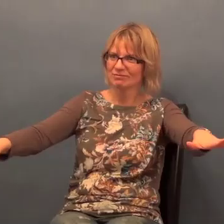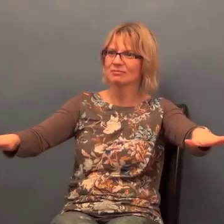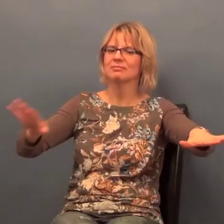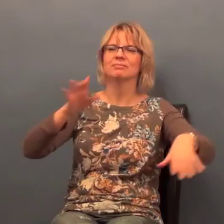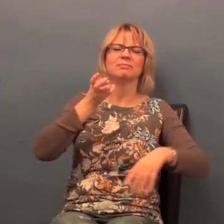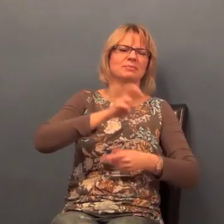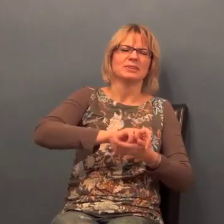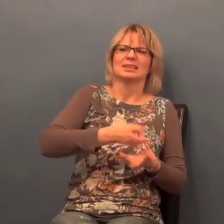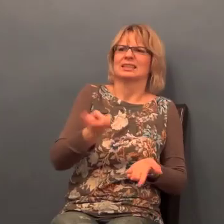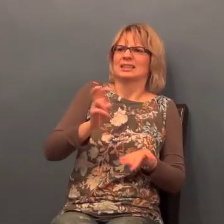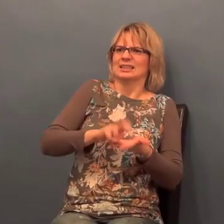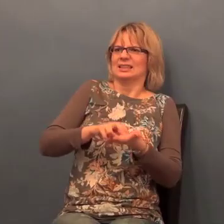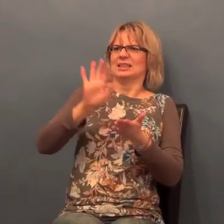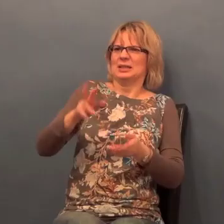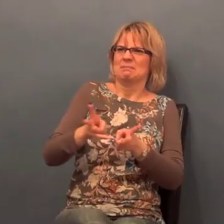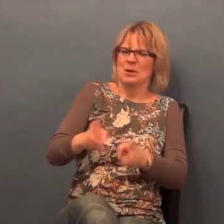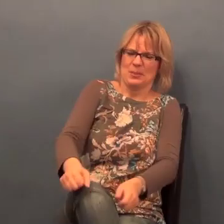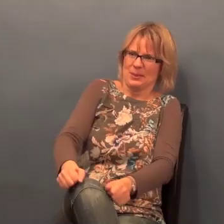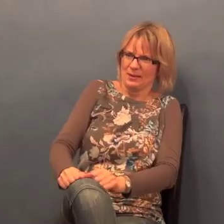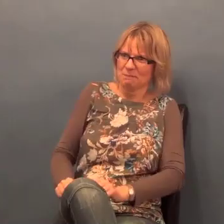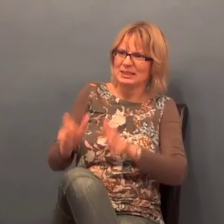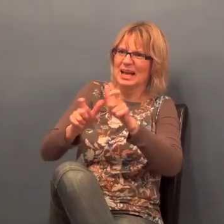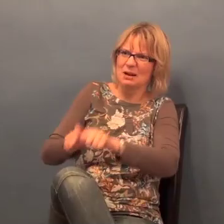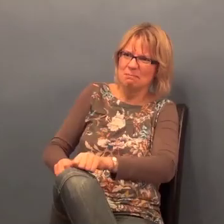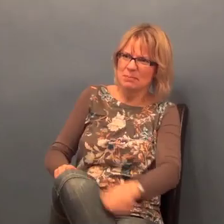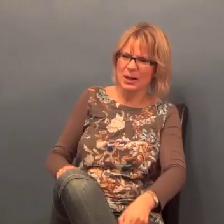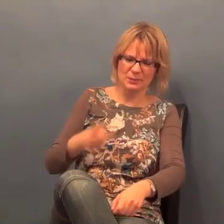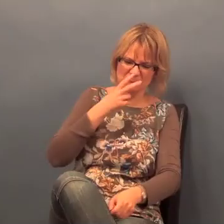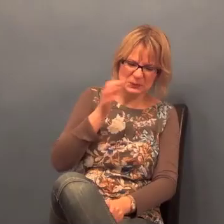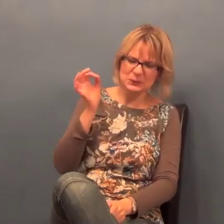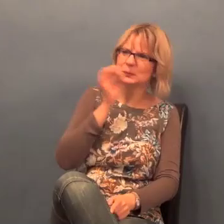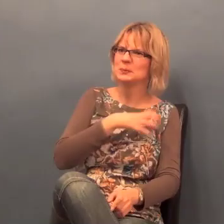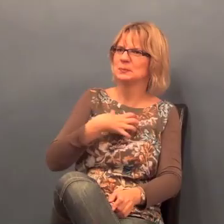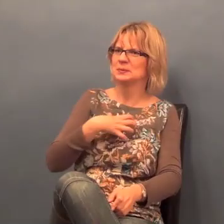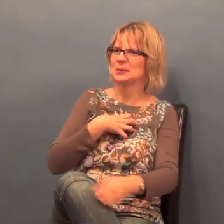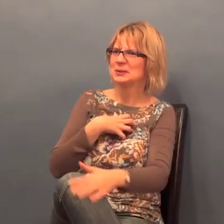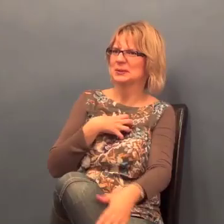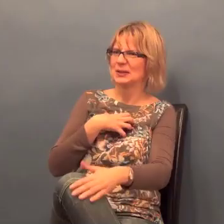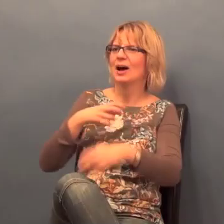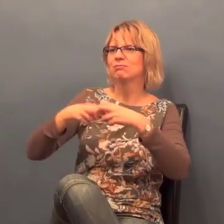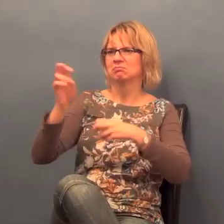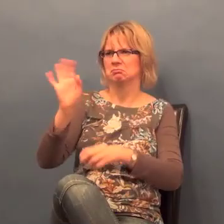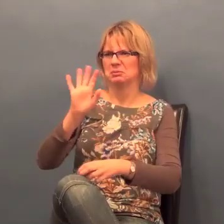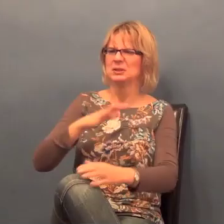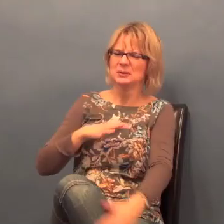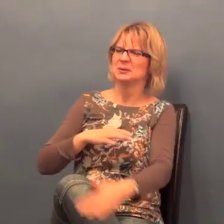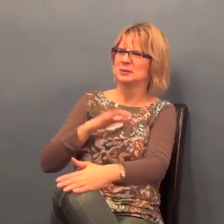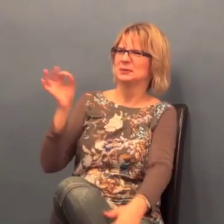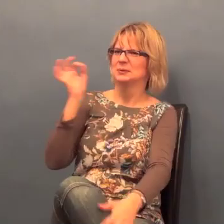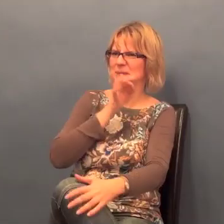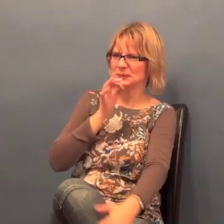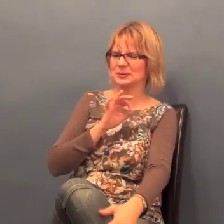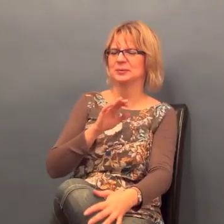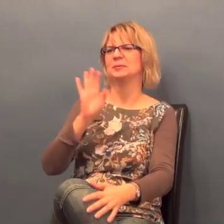Podniósł się powoli. Obejrzał nogę - nie była złamana, ale bardzo bolała.